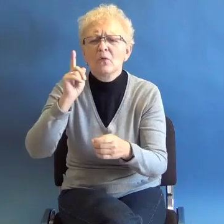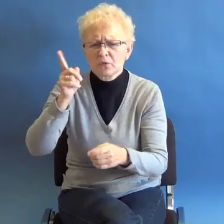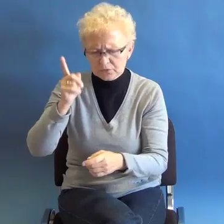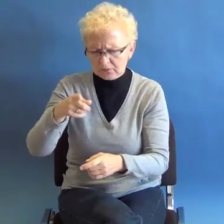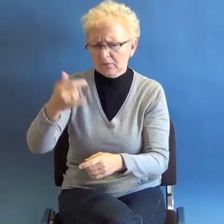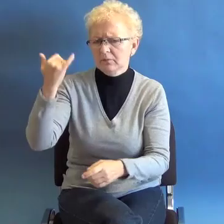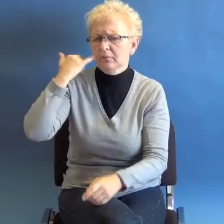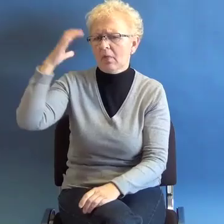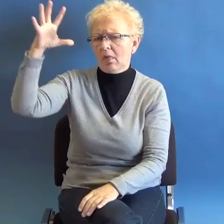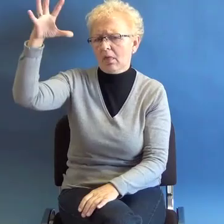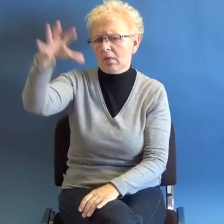Popełnił błąd i złapał się kabla.